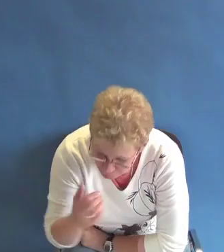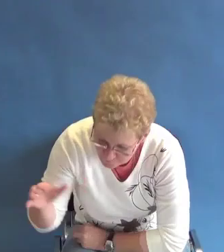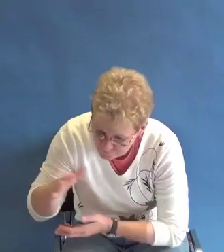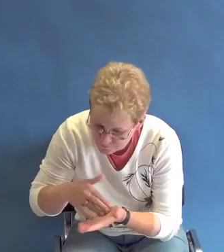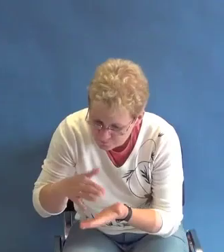Na przykład.